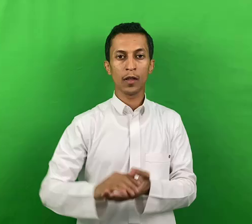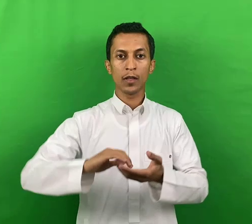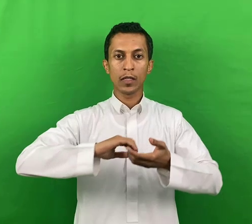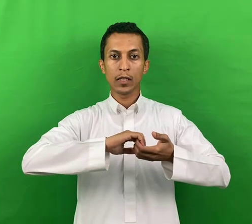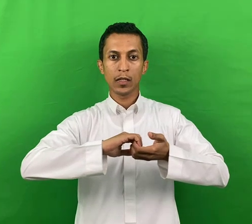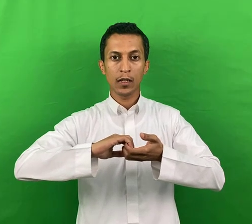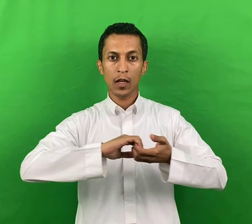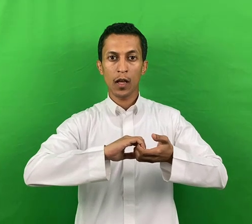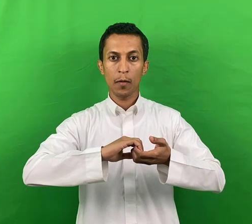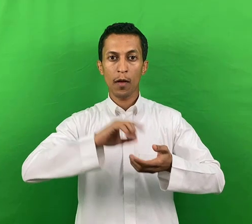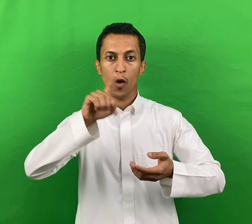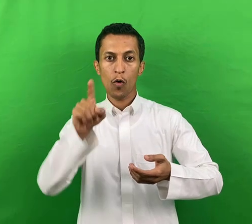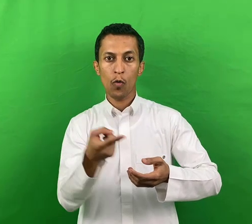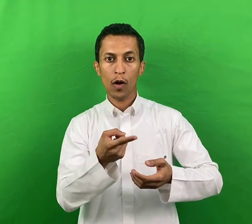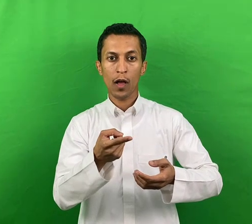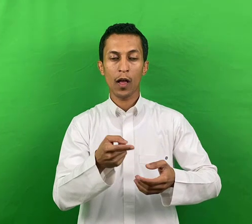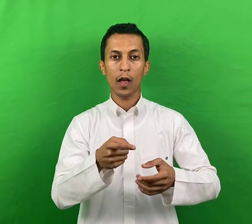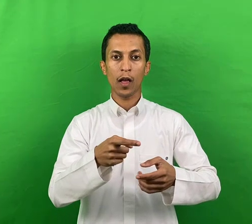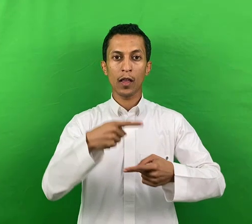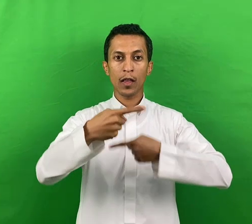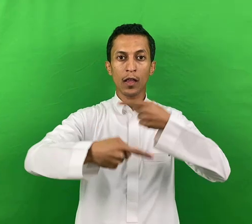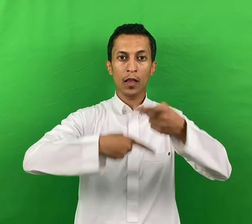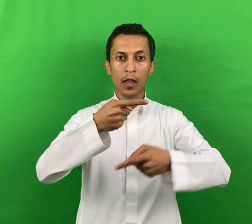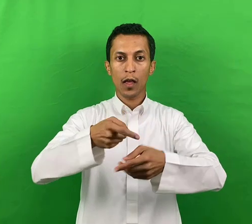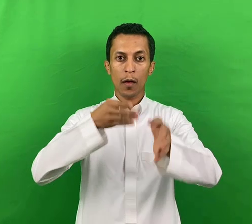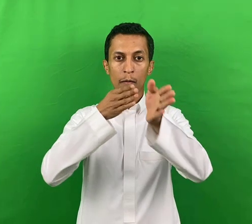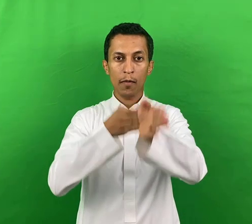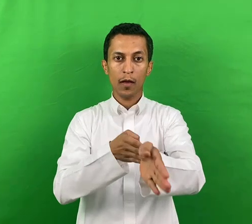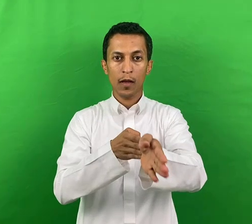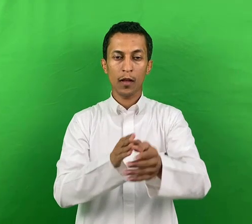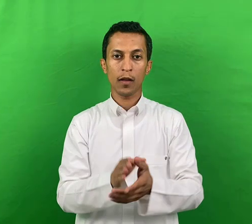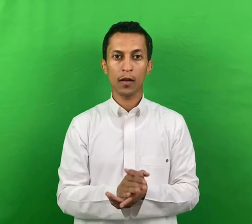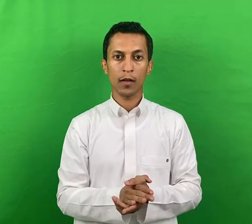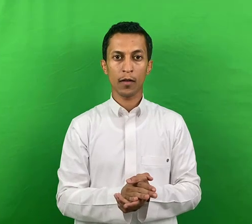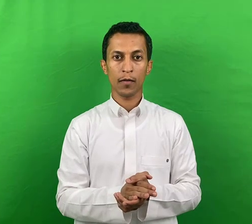سائر الصحابة والتابعين